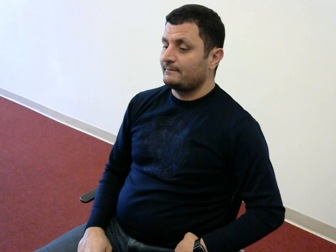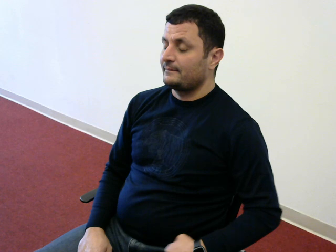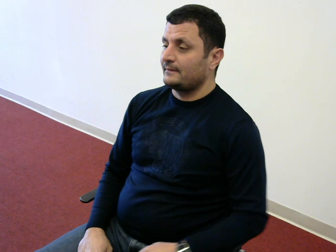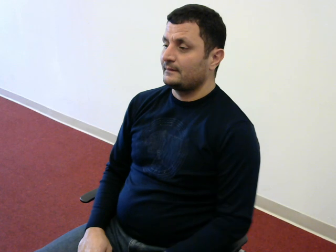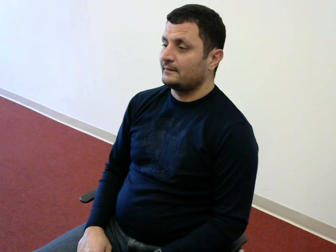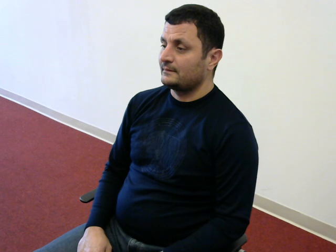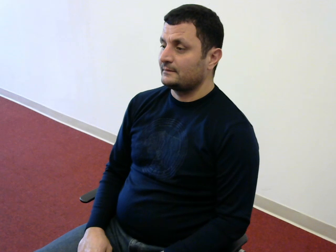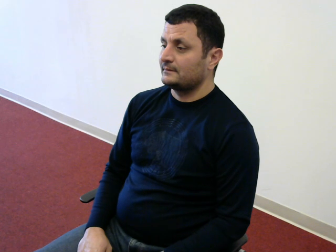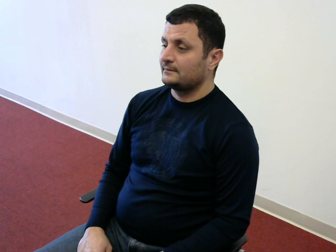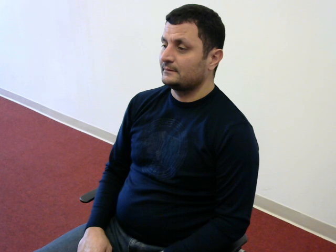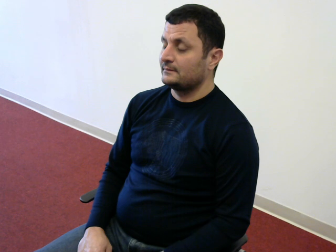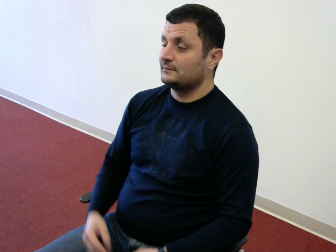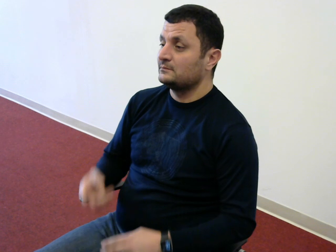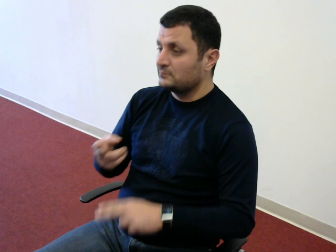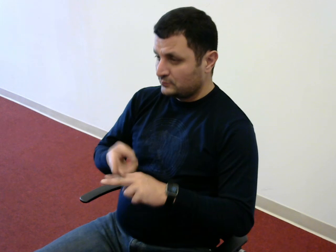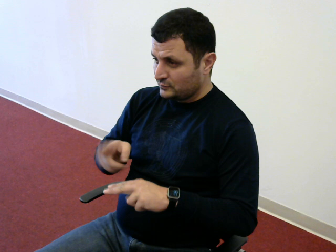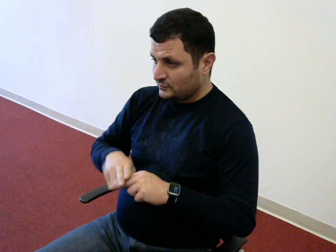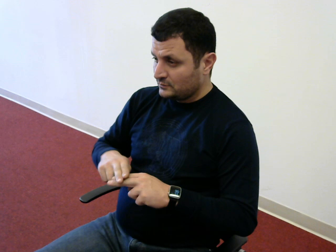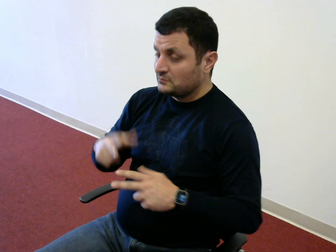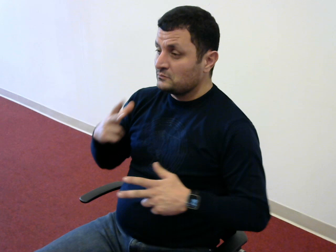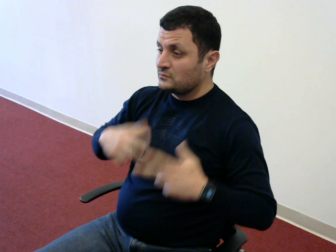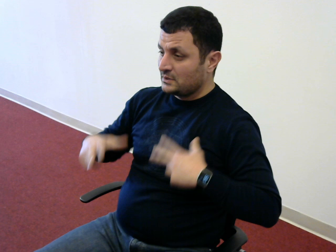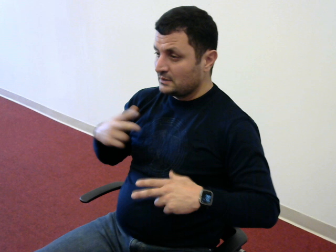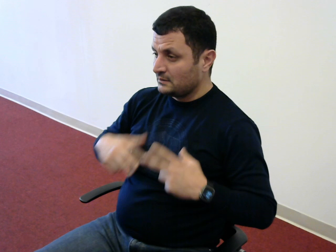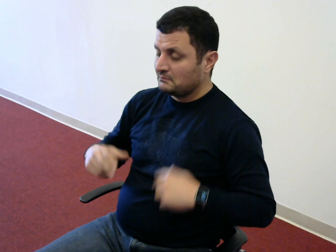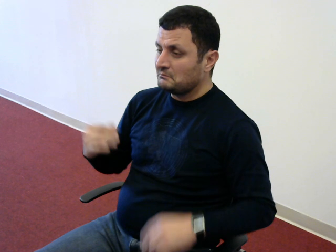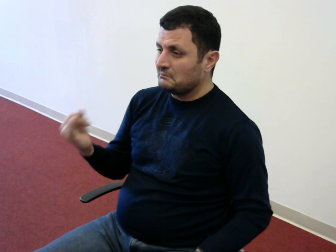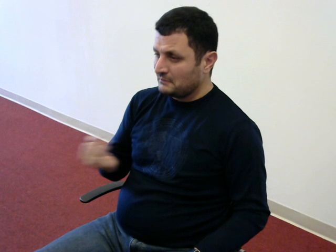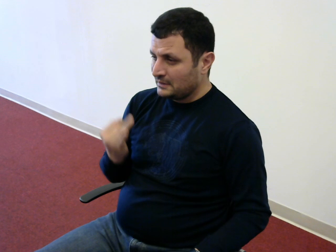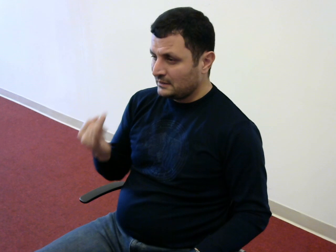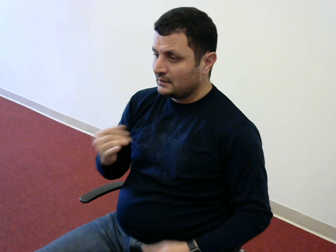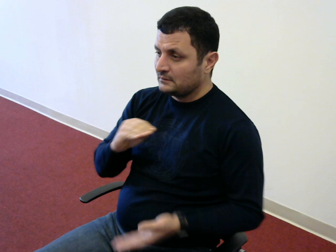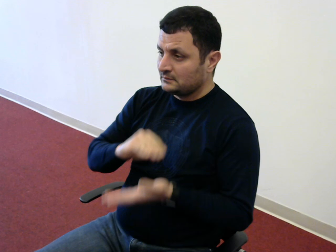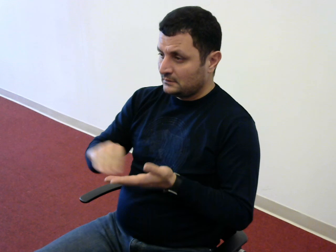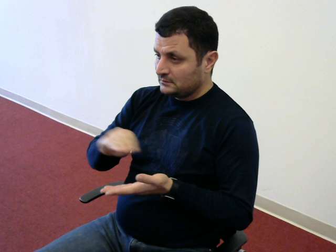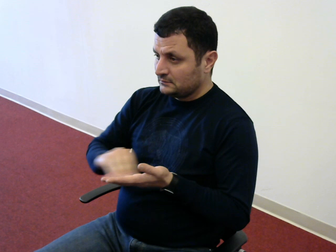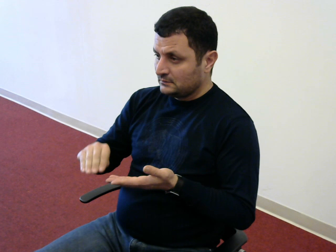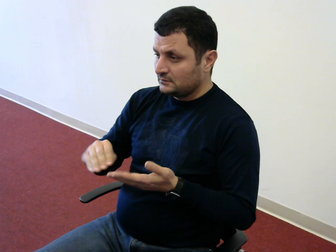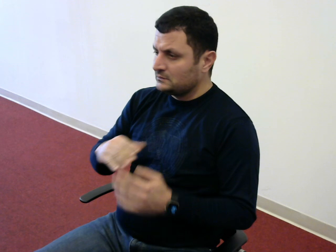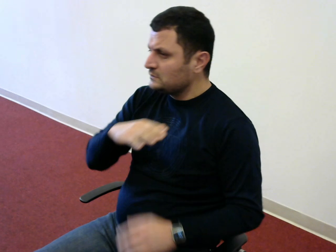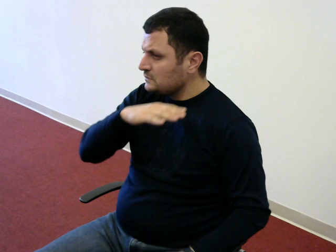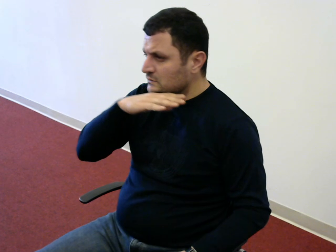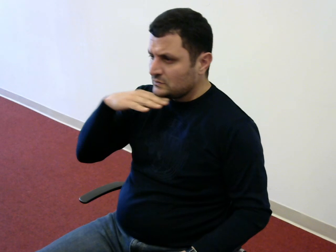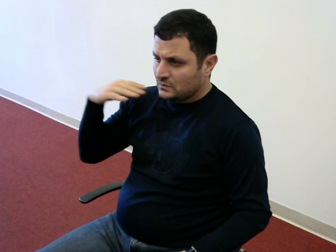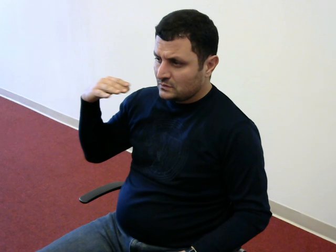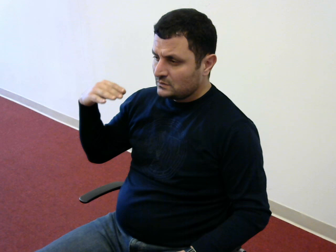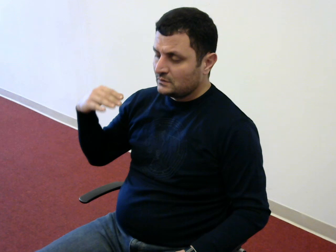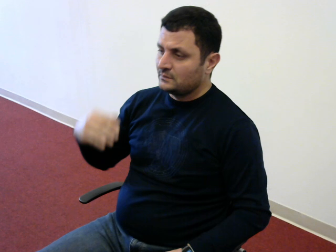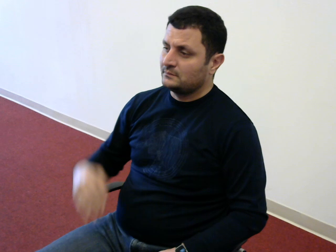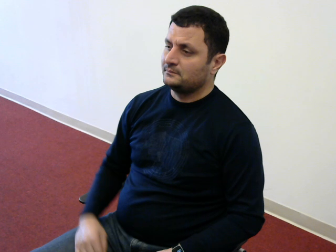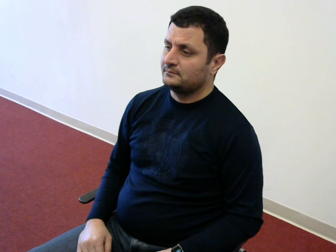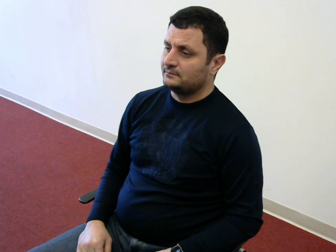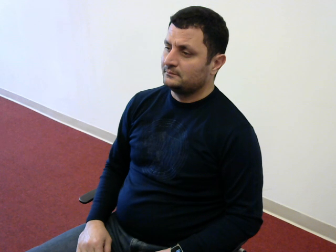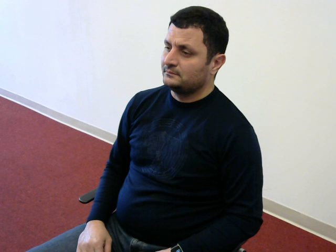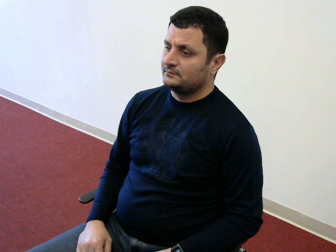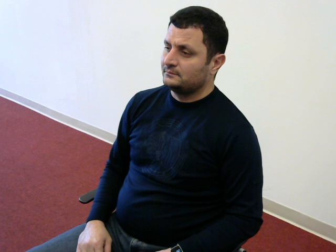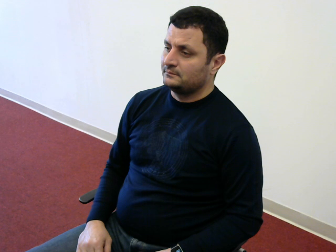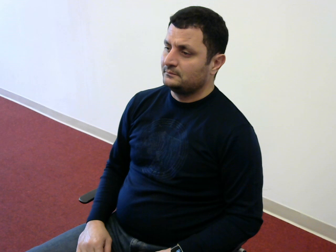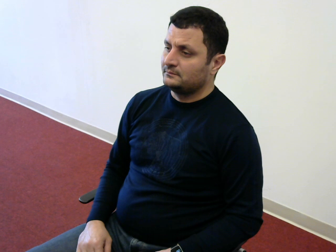Bu müəllimin maraqlı yazıları çoxdur